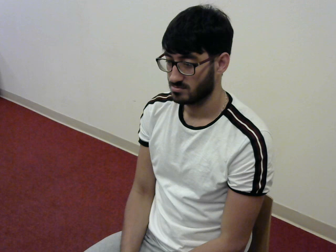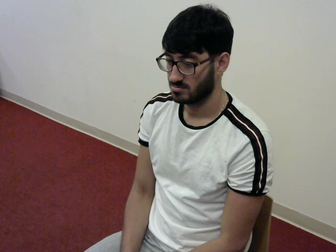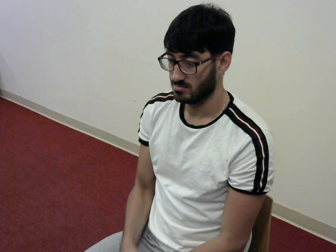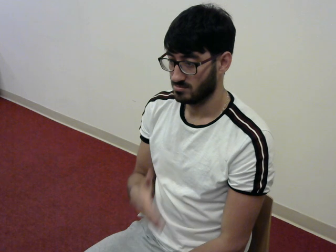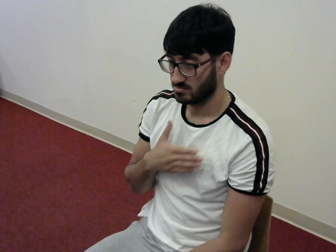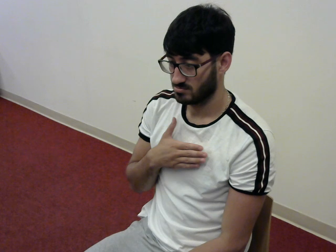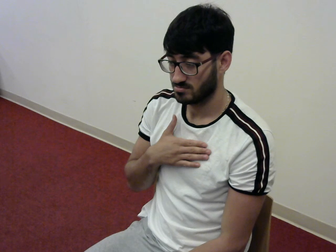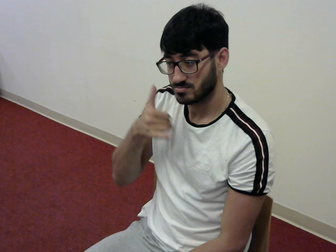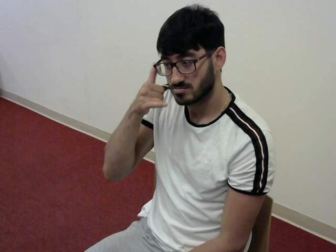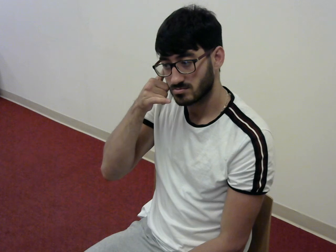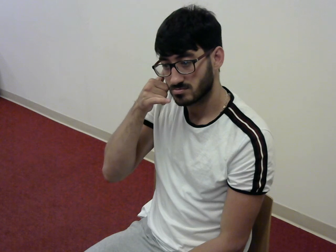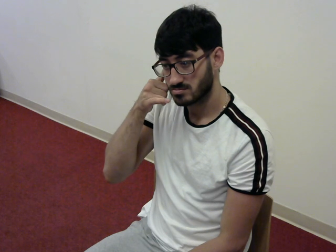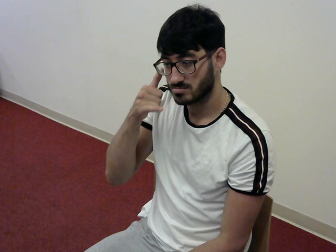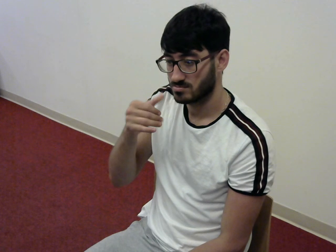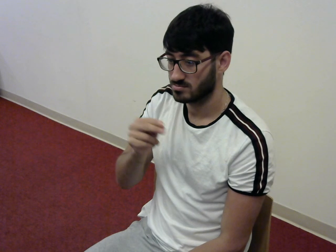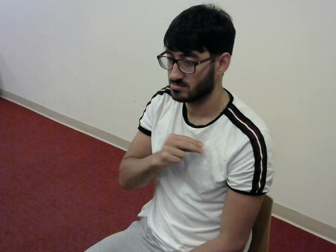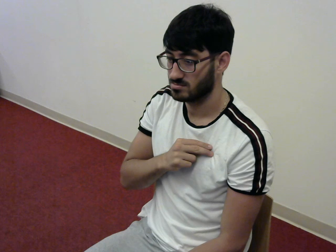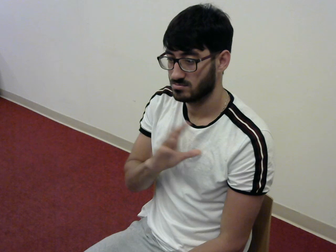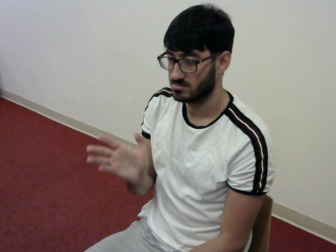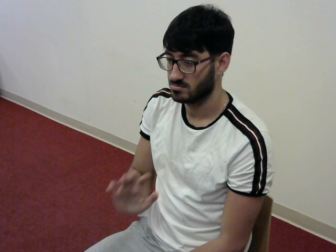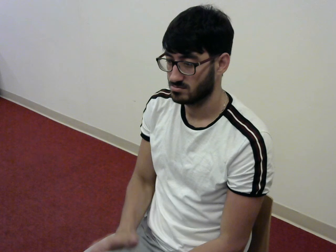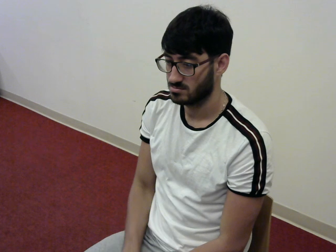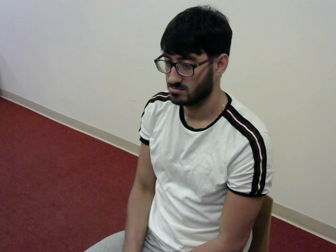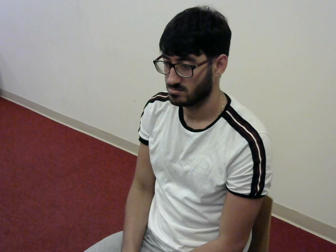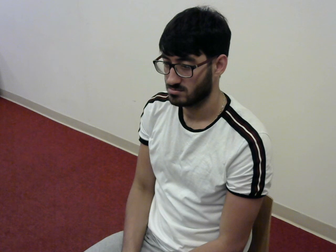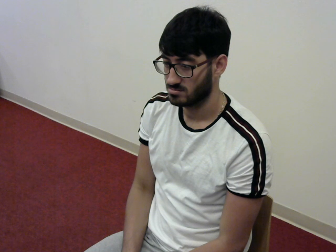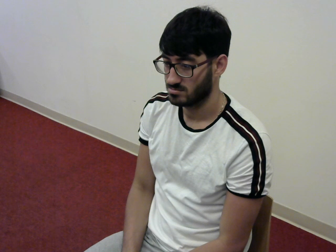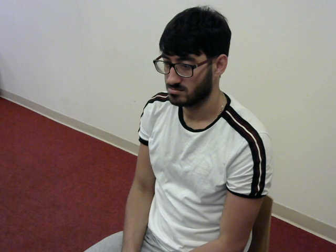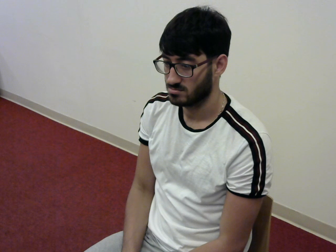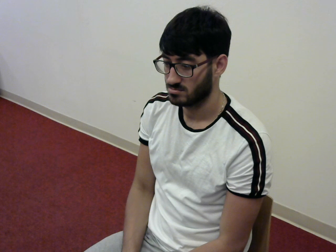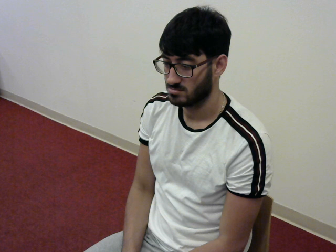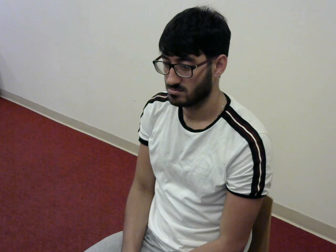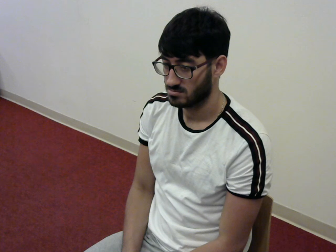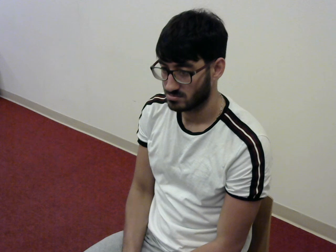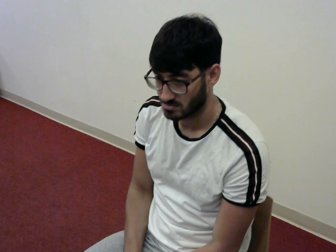Mənim mobil telefonum işləmir